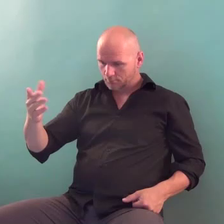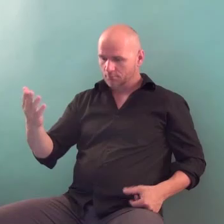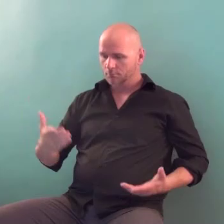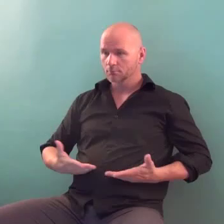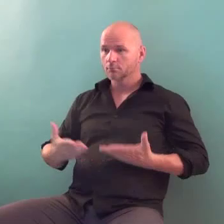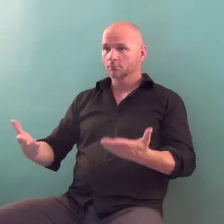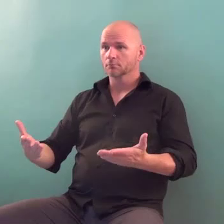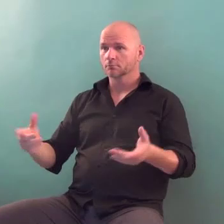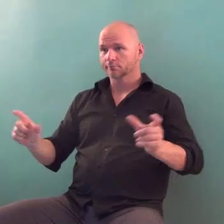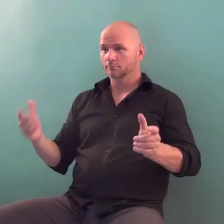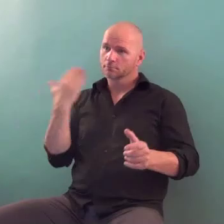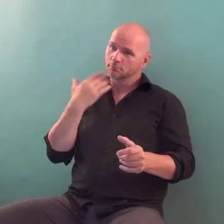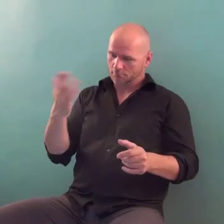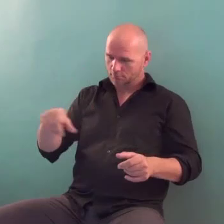Chodźmy na urodziny, na imprezę, na picie alkoholu.